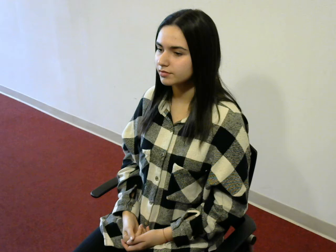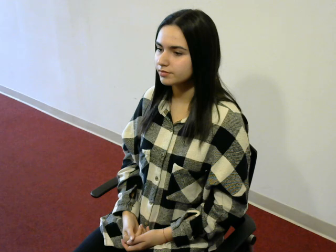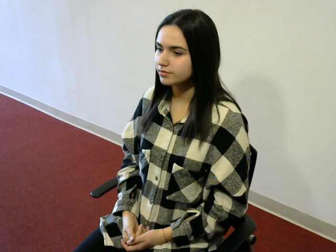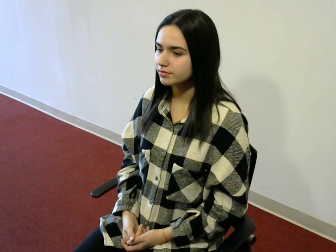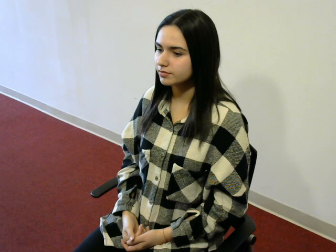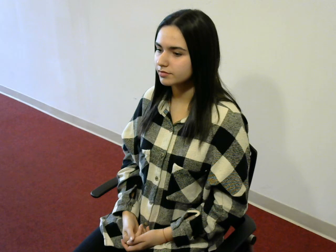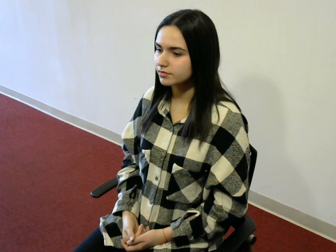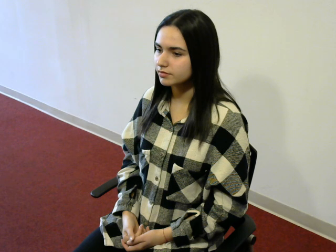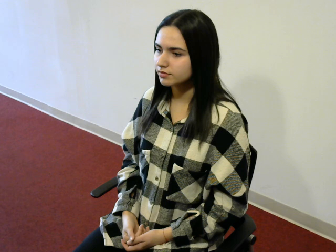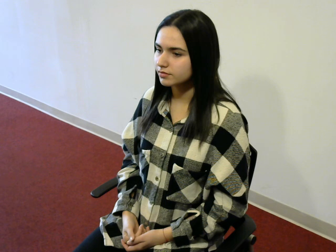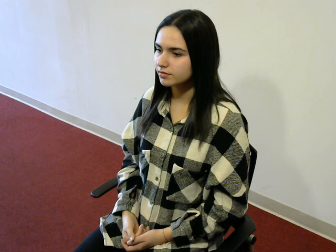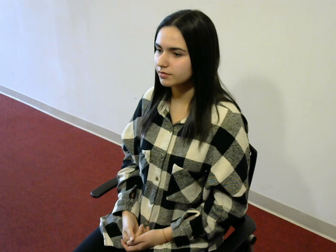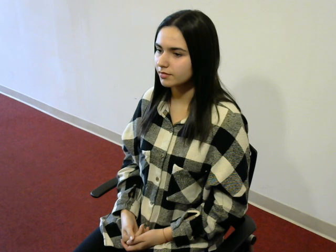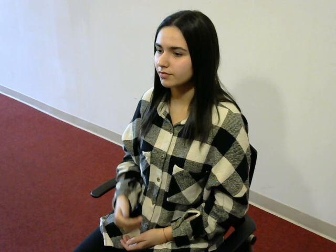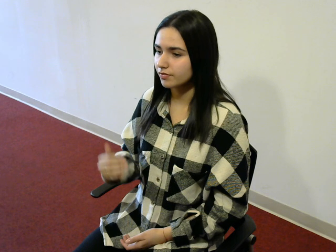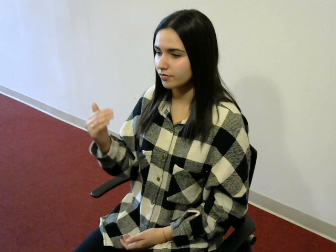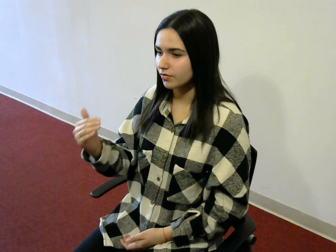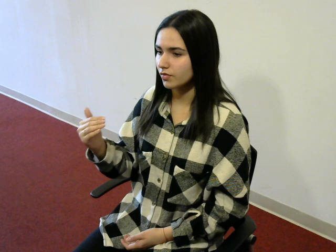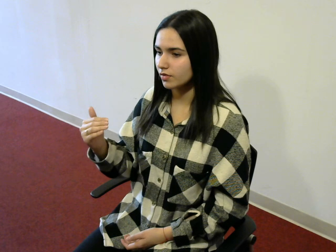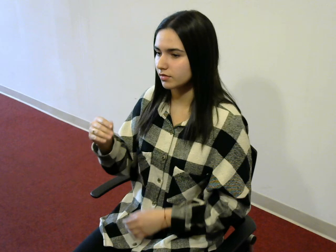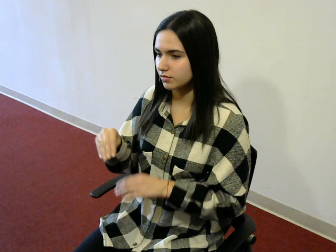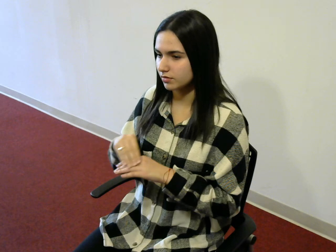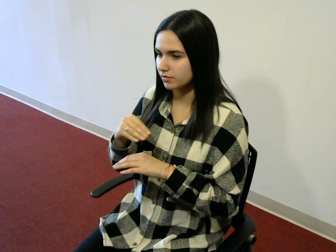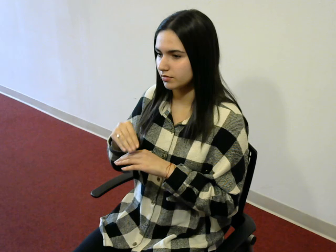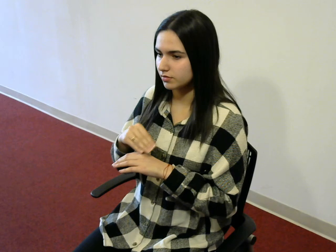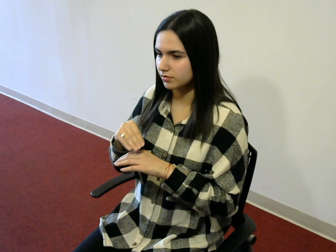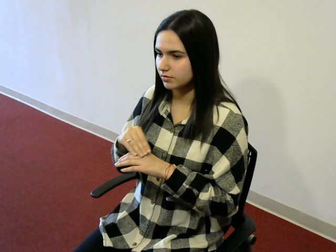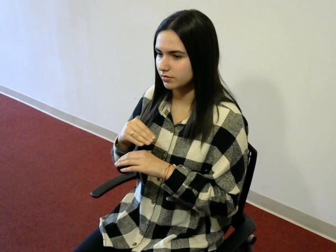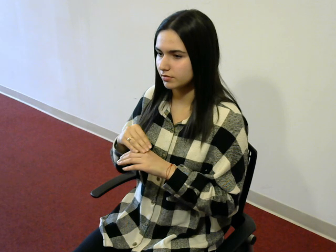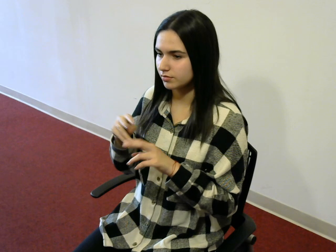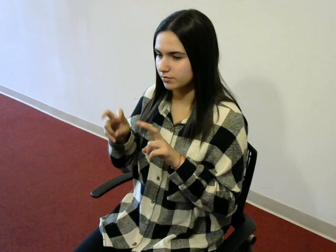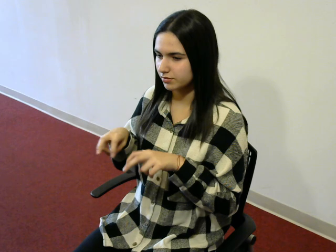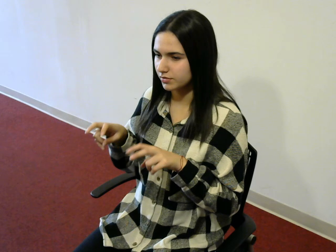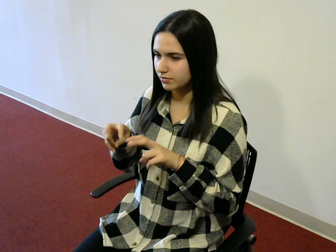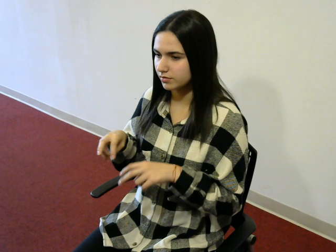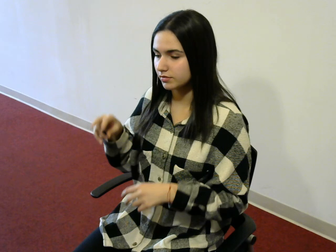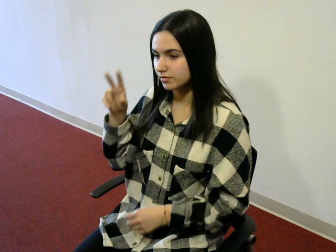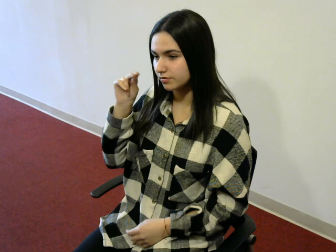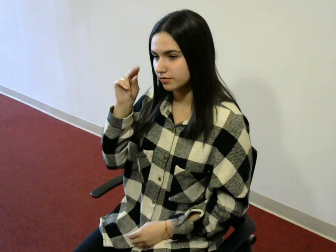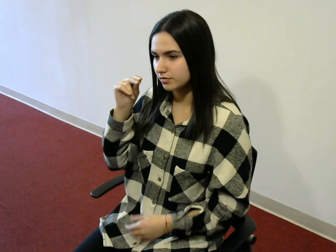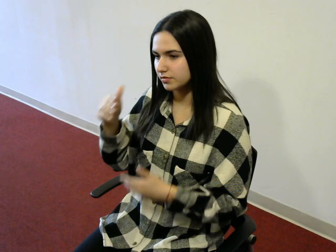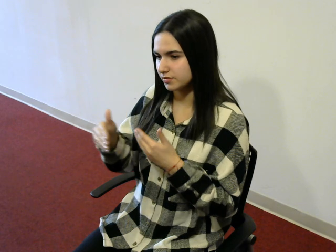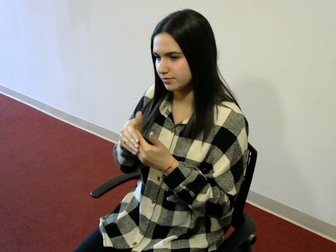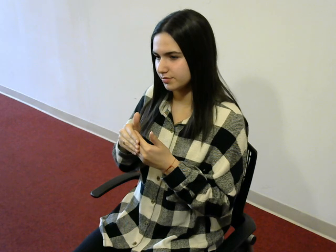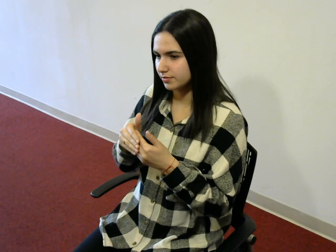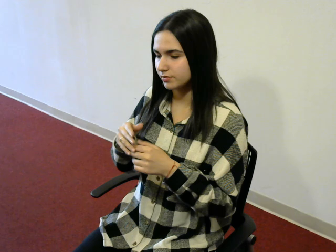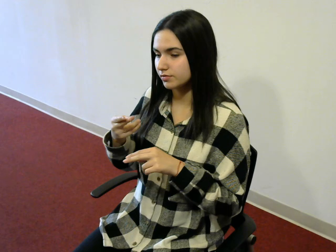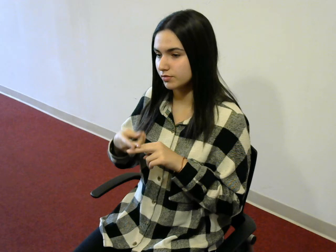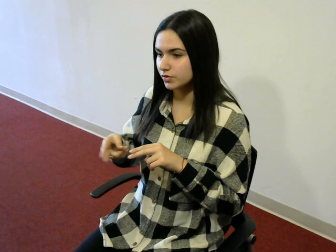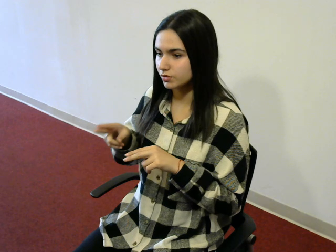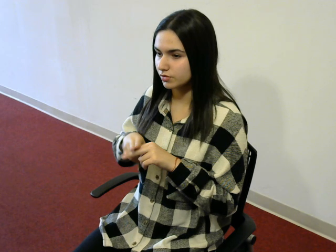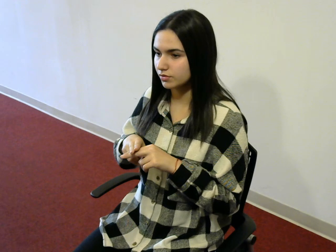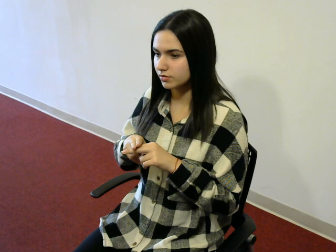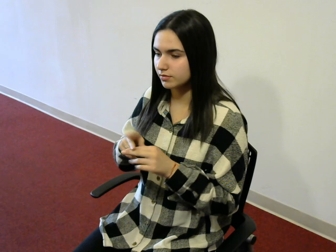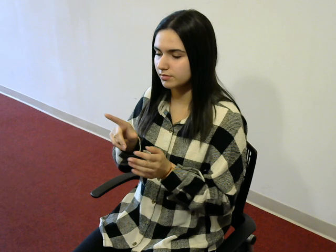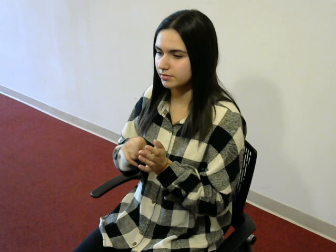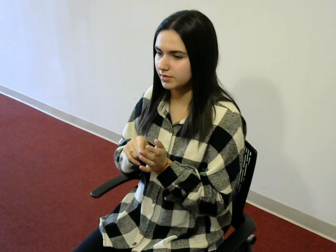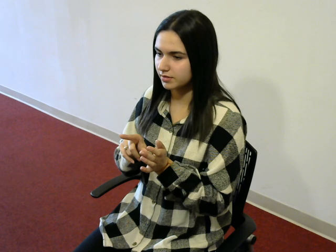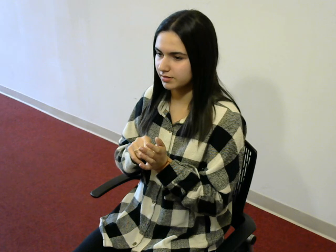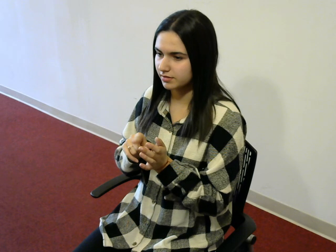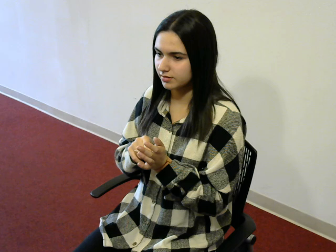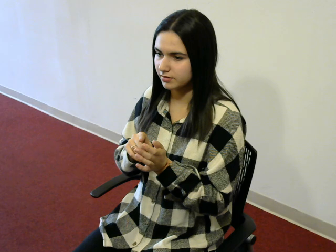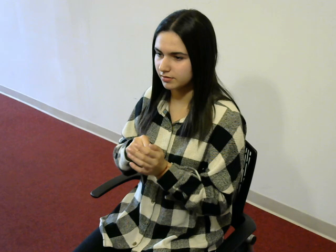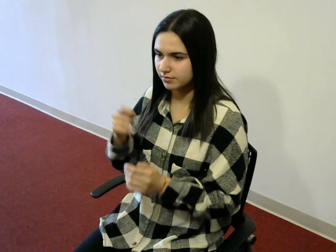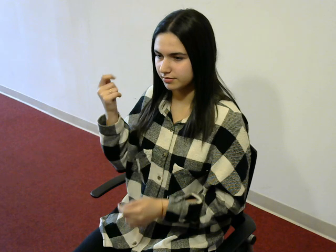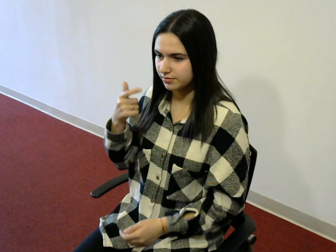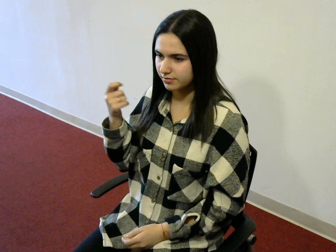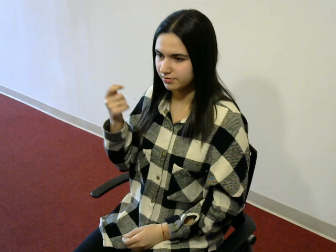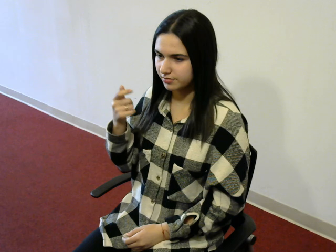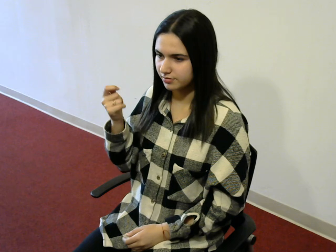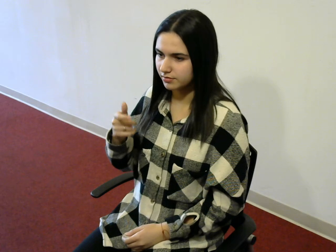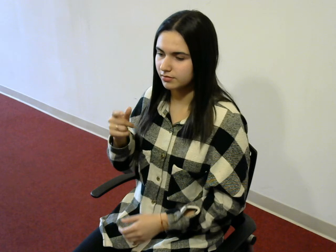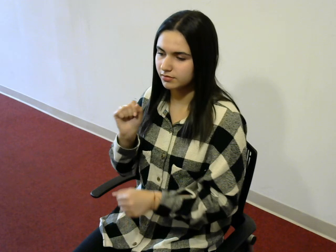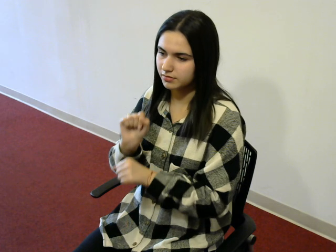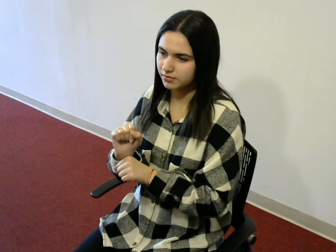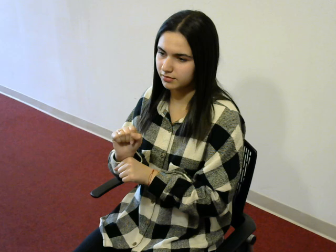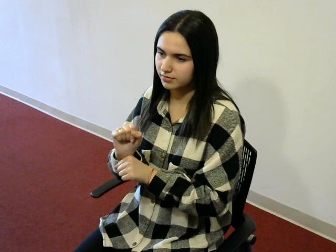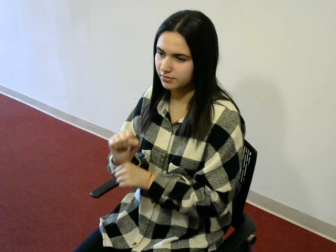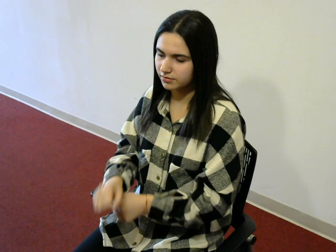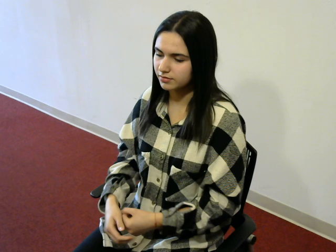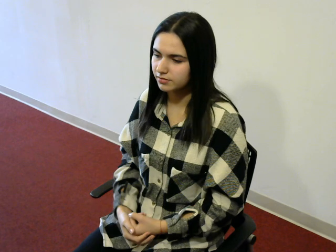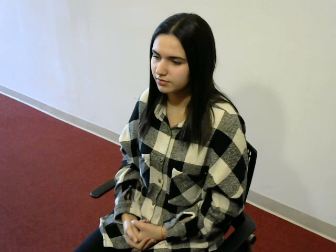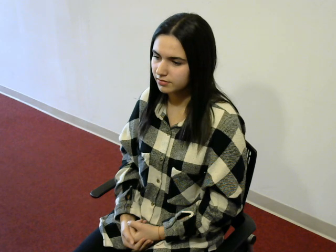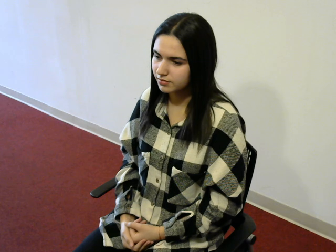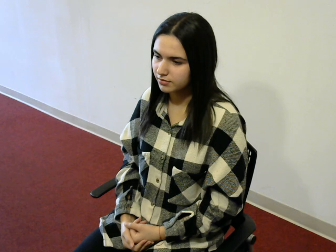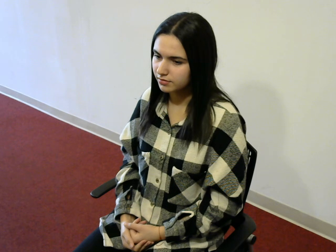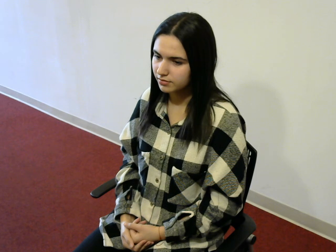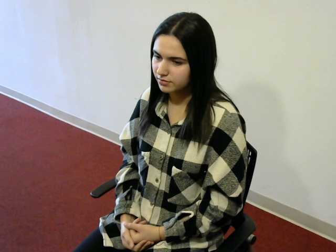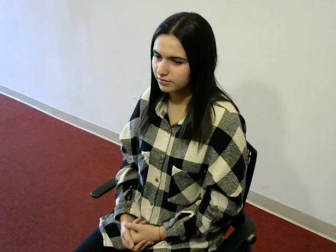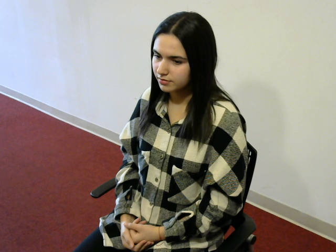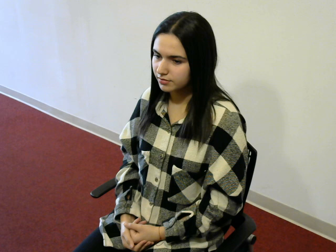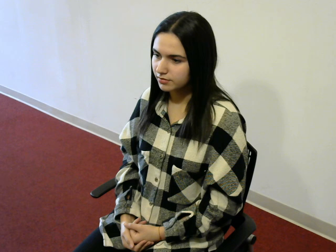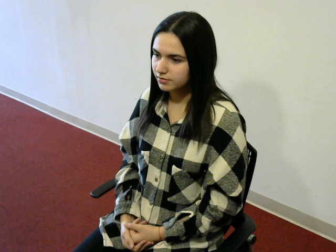Sizin həyat yoldaşınızın müayinə tarixi çatdığı üçün pensiya ödənişi dayanıb